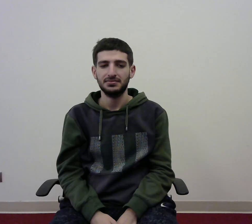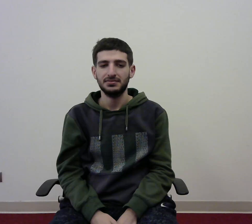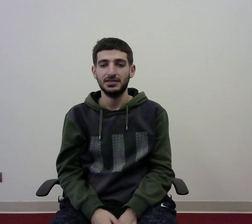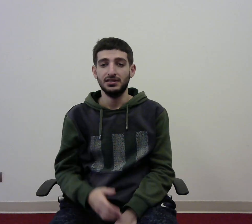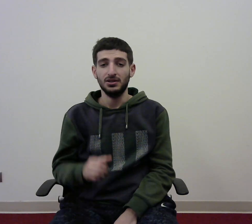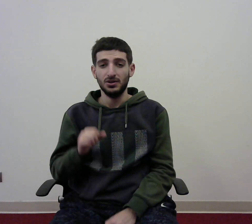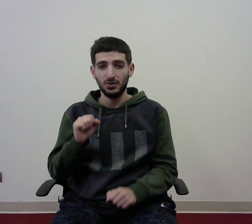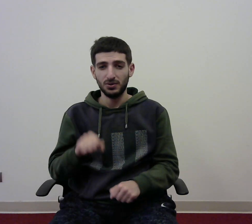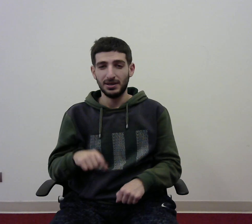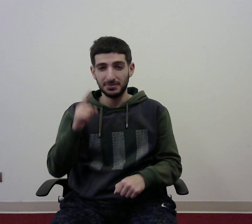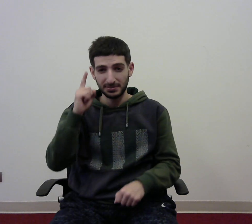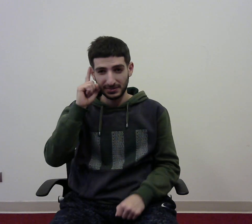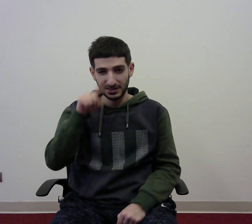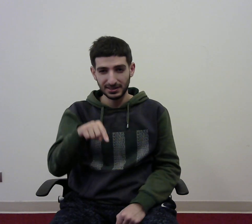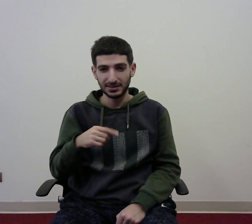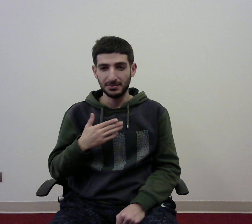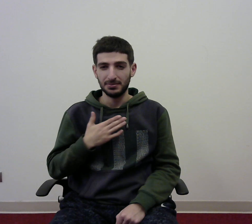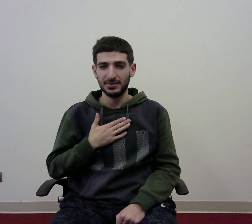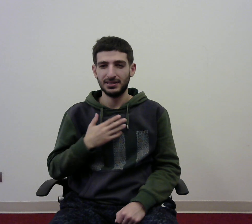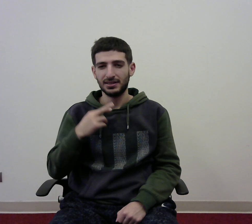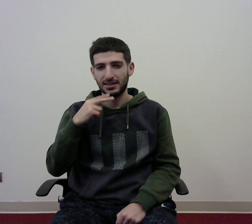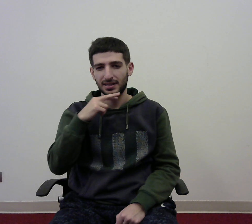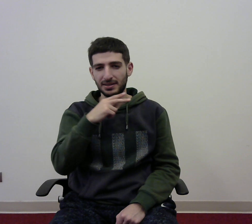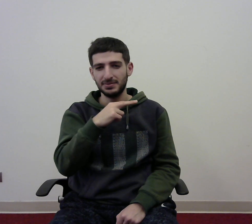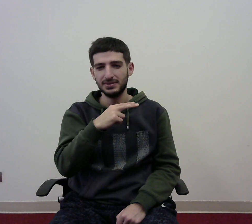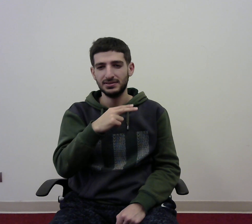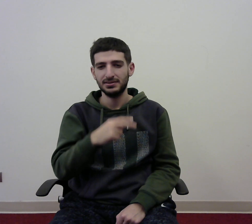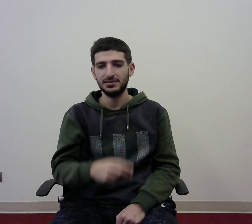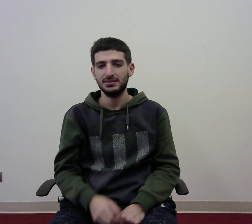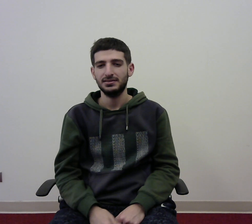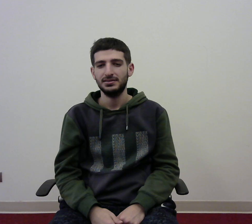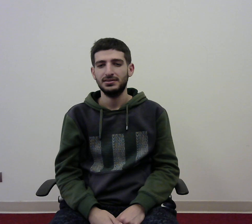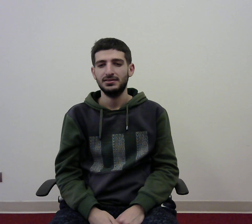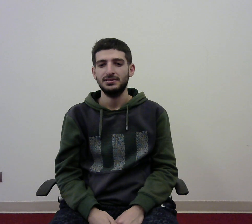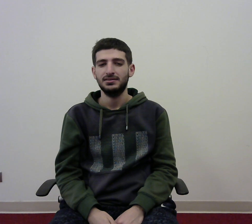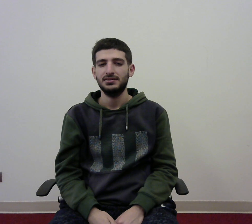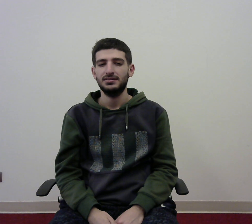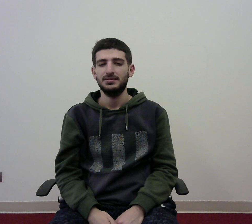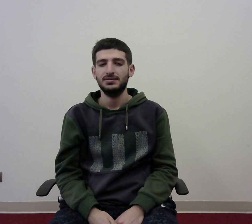Ola bilər mən zəhərlənmişəm